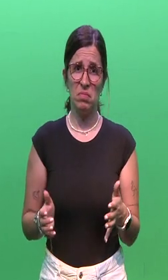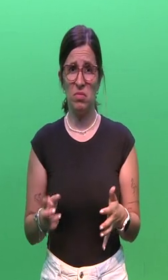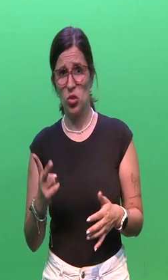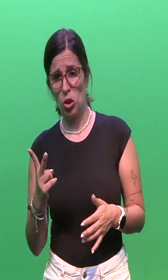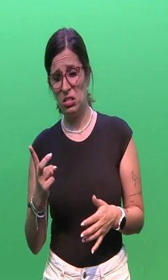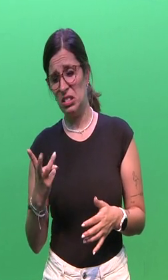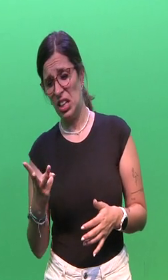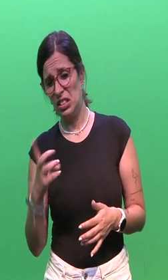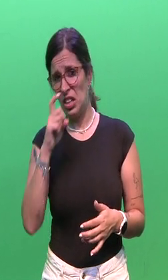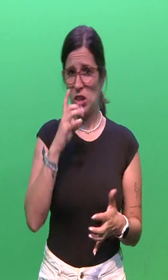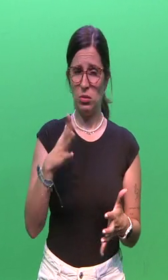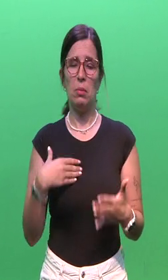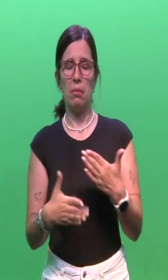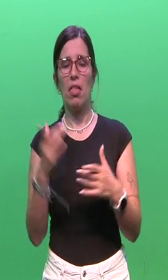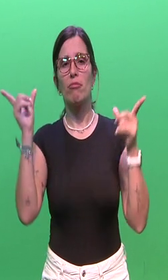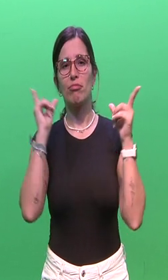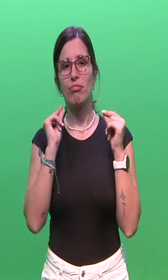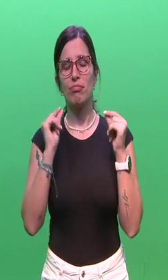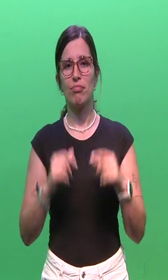Quan tenia dos o tres anys, més o menys, vaig començar a perdre audició.